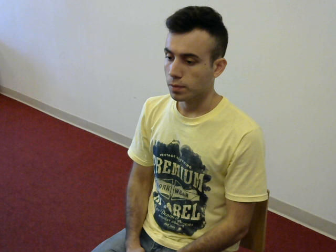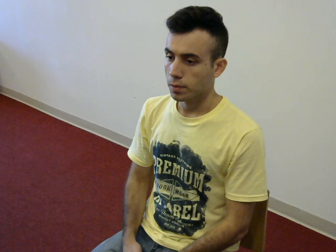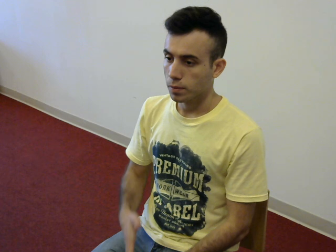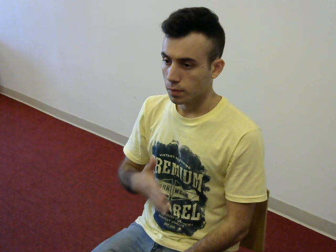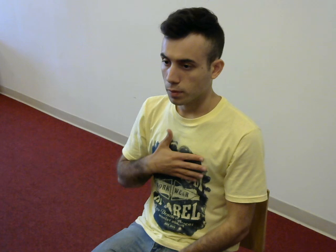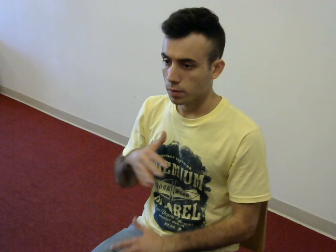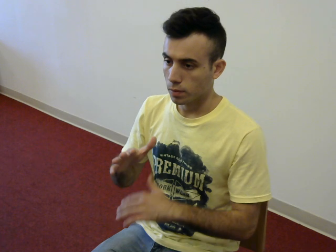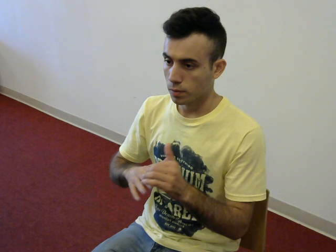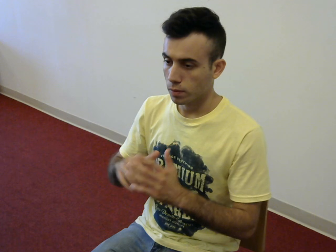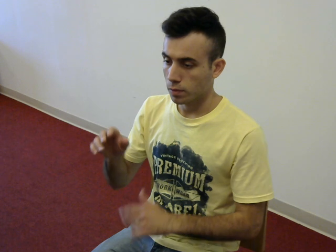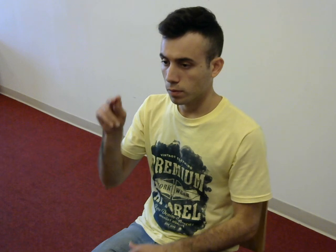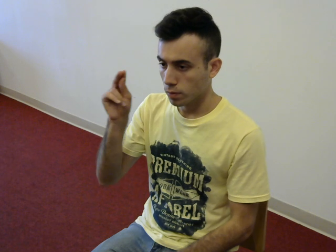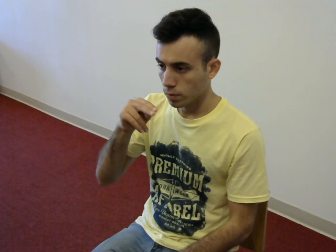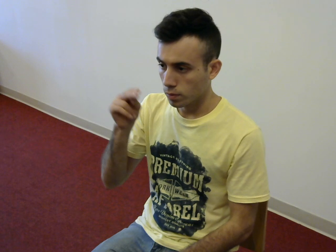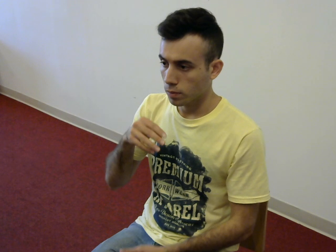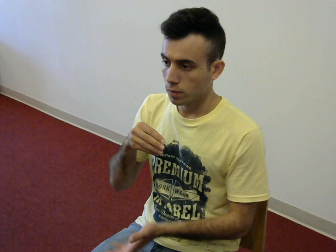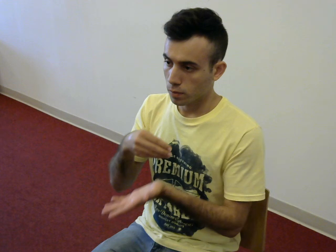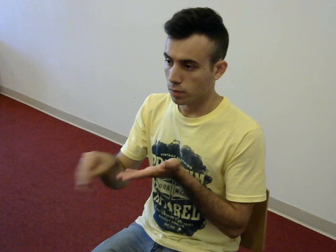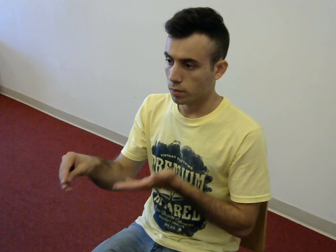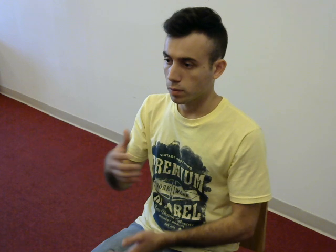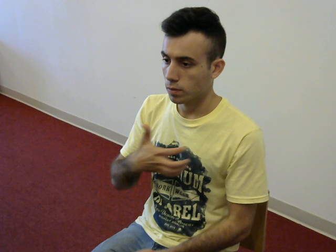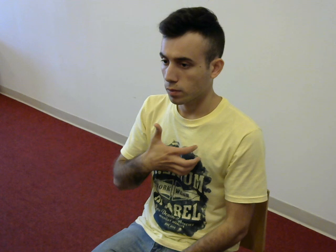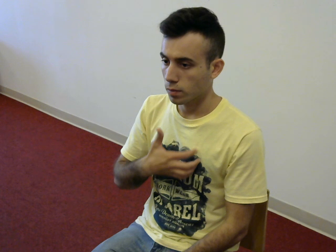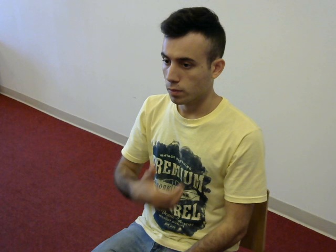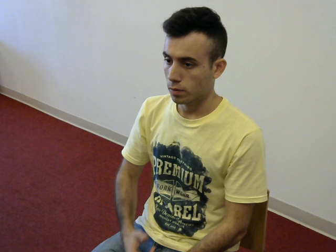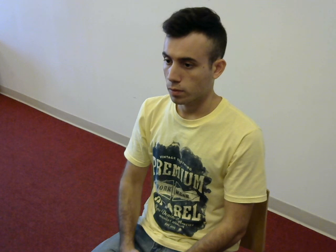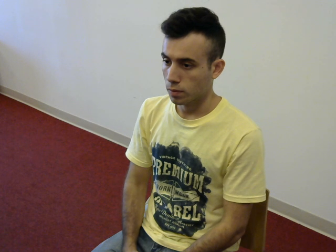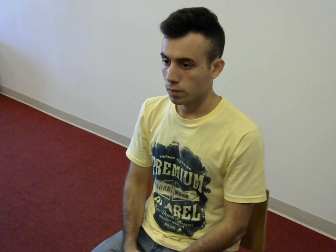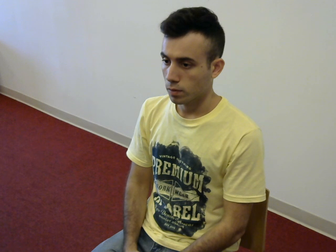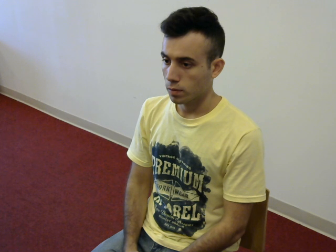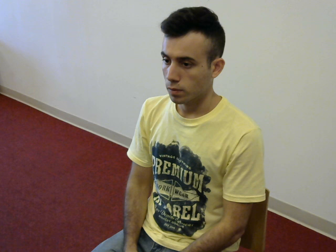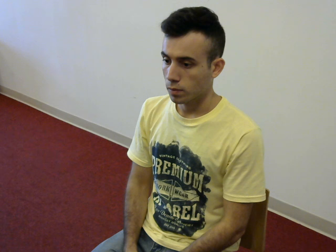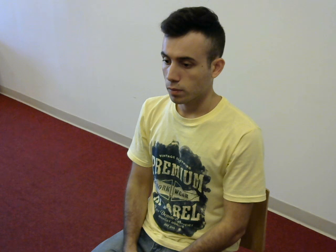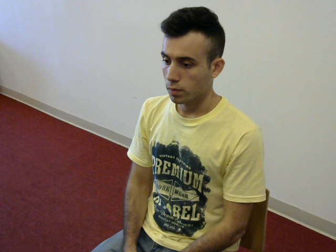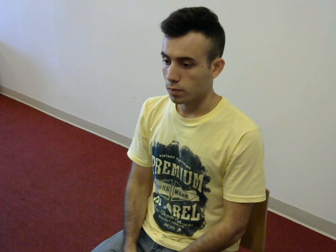Mən peşə təhsili almaq istəyirəm